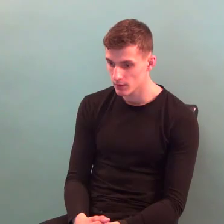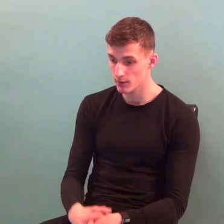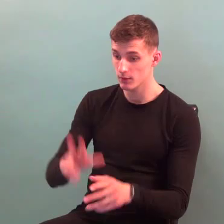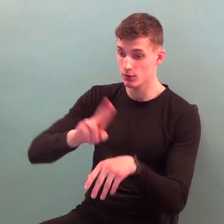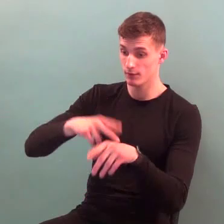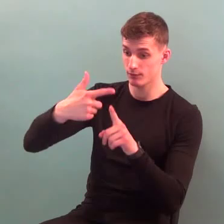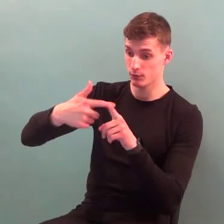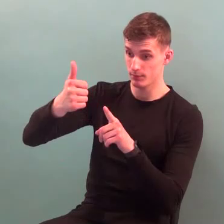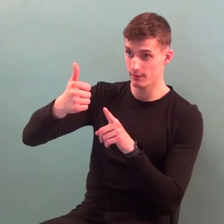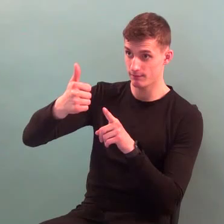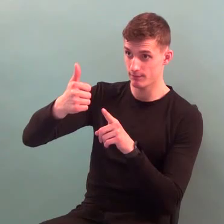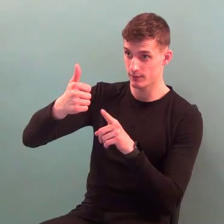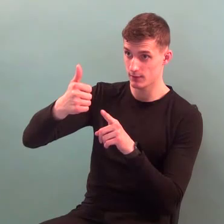O godzinie dwudziestej pierwszej?